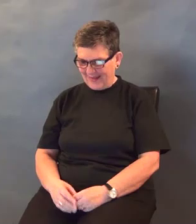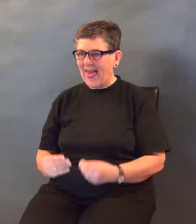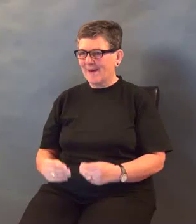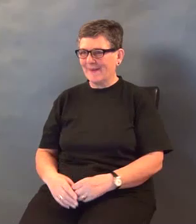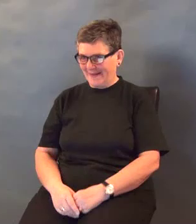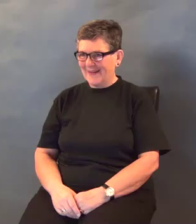Imieniny.